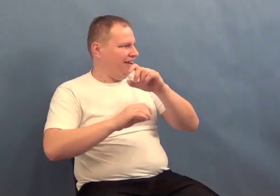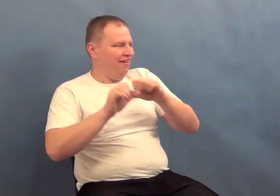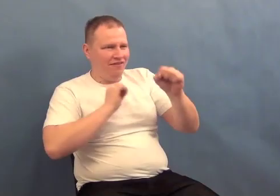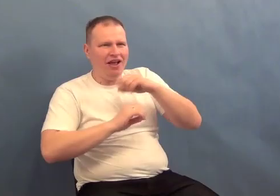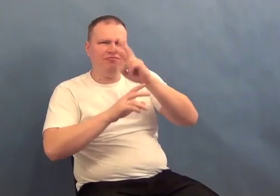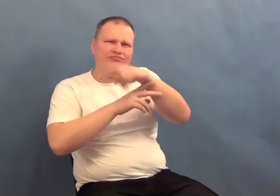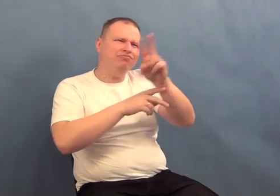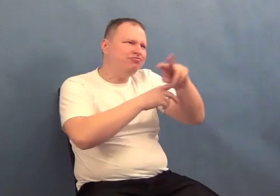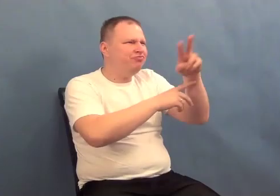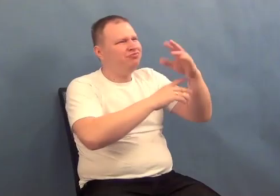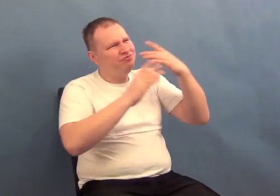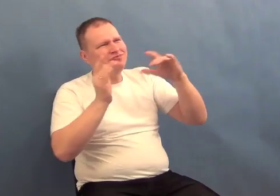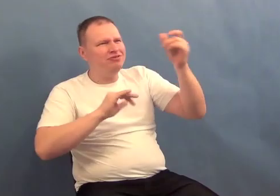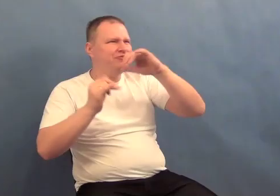Zwiedzali różne miejsca.